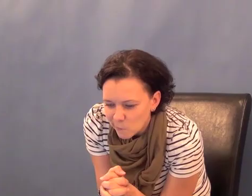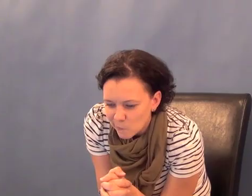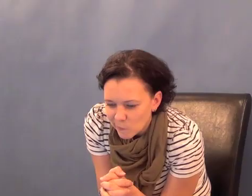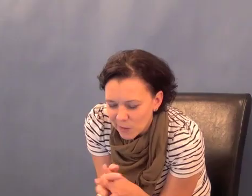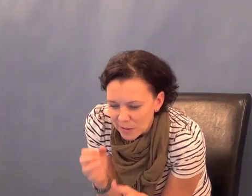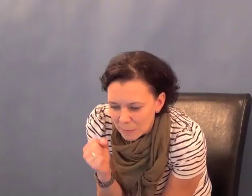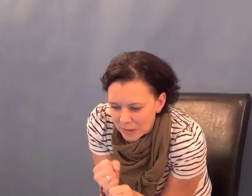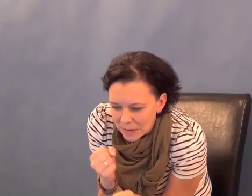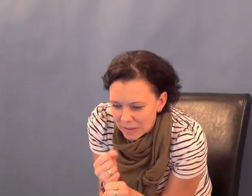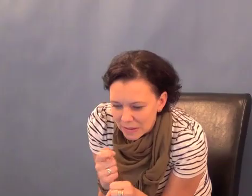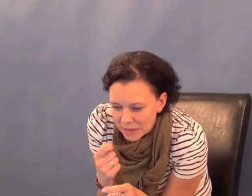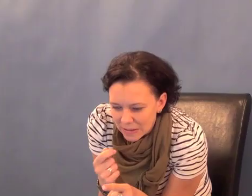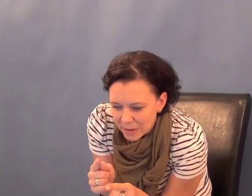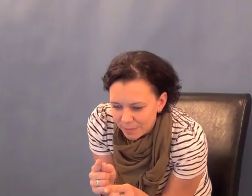Do pracy jechać...